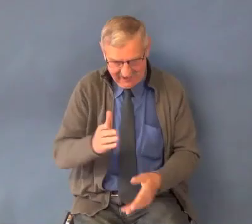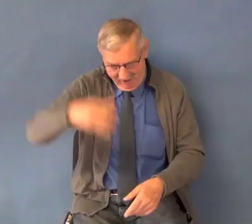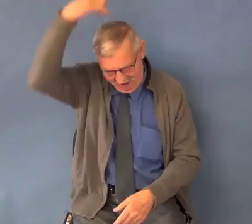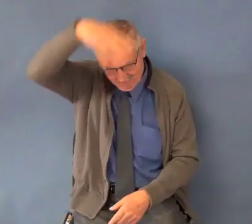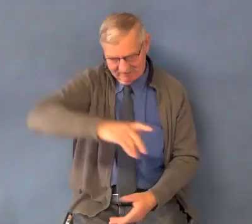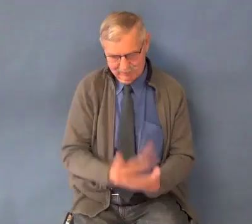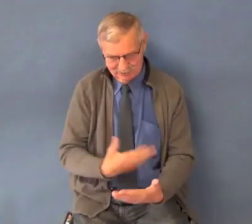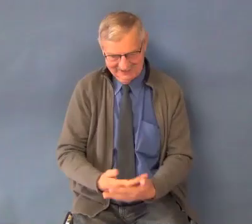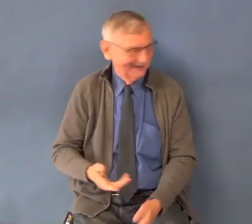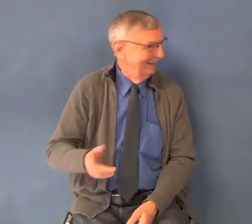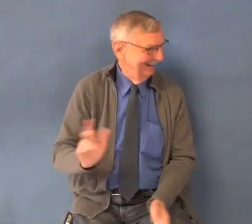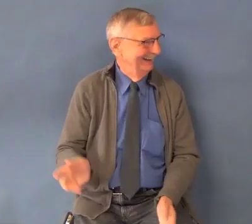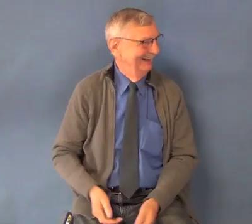Tylko prysznic, dlatego.